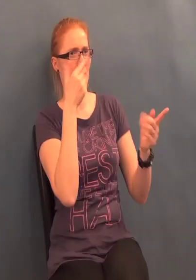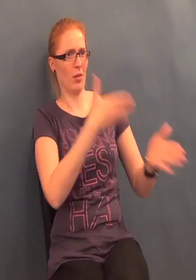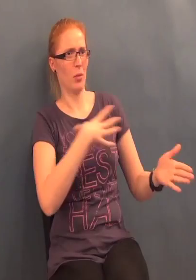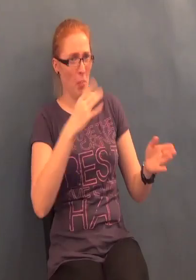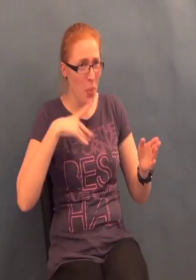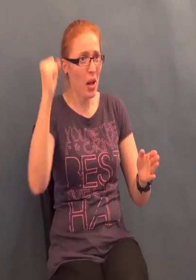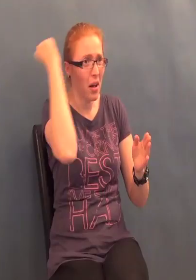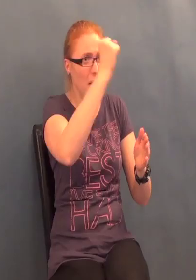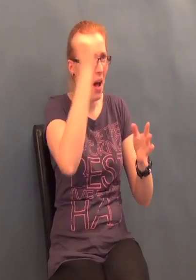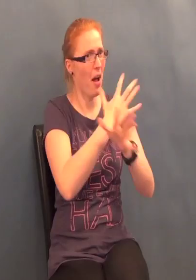"Strażacy walili w drzwi, ale nie reagowałeś."